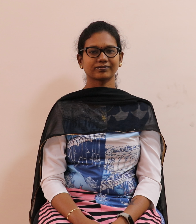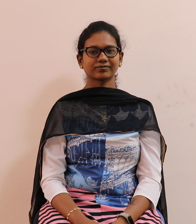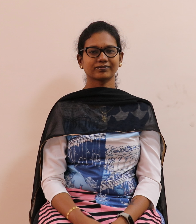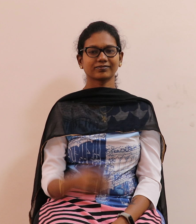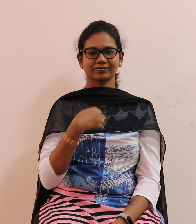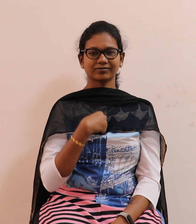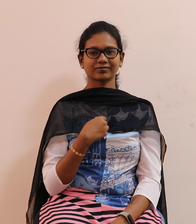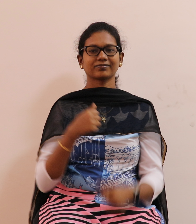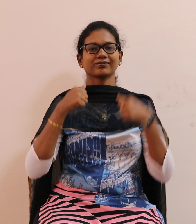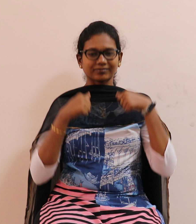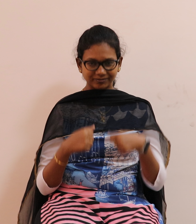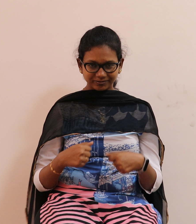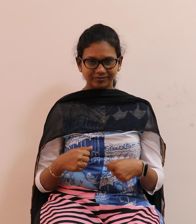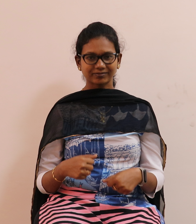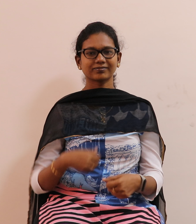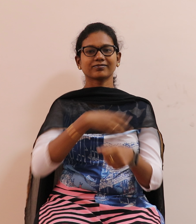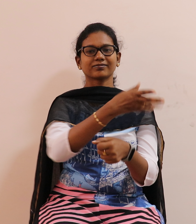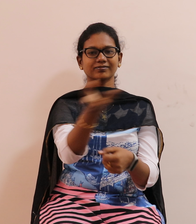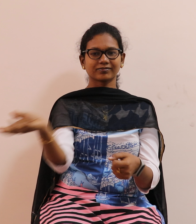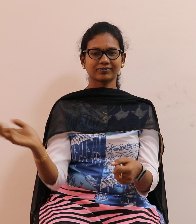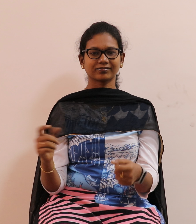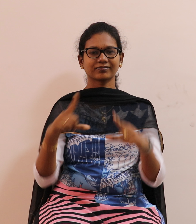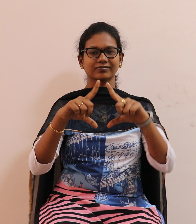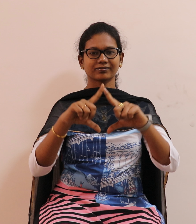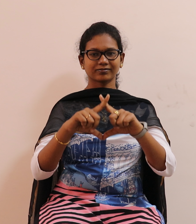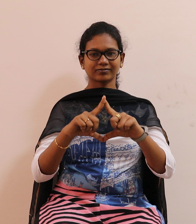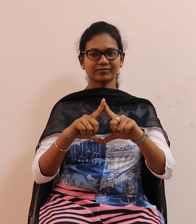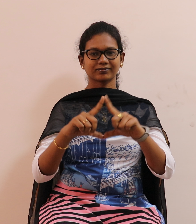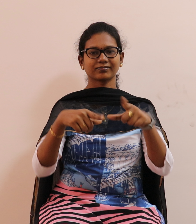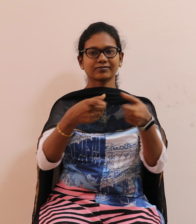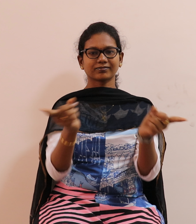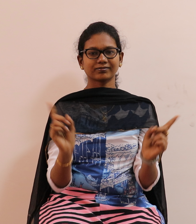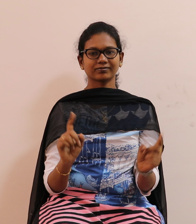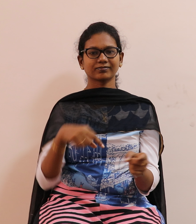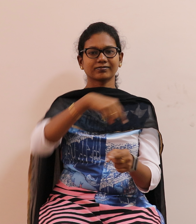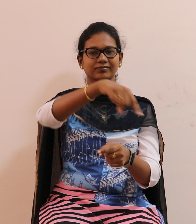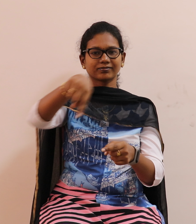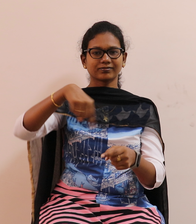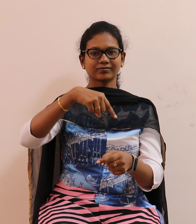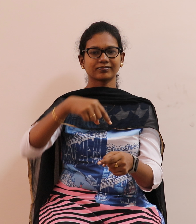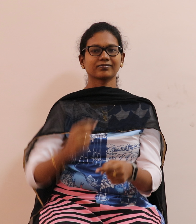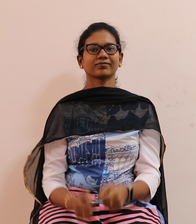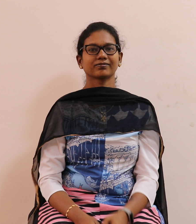i am sitting in the class